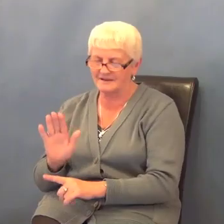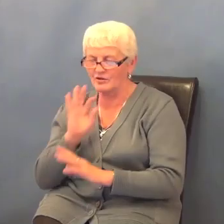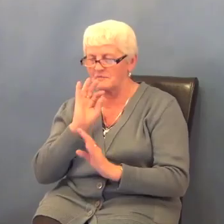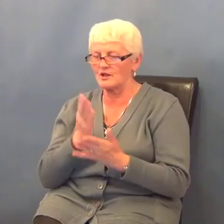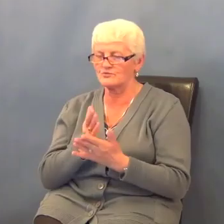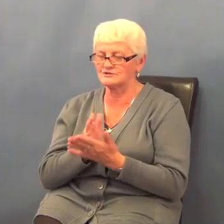Dobrze, już.